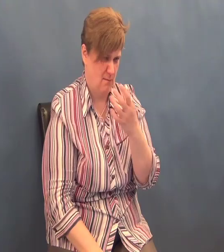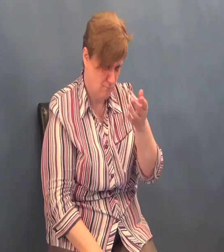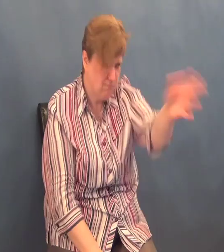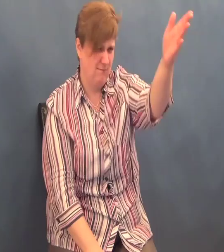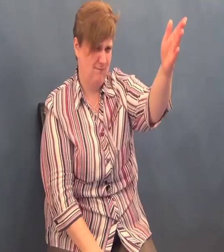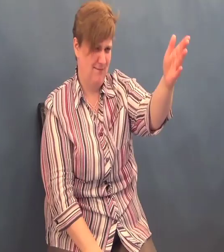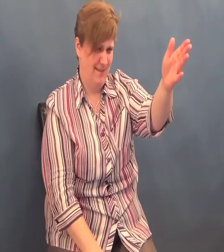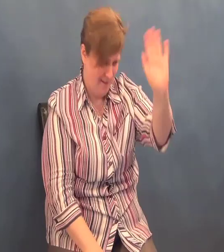No!